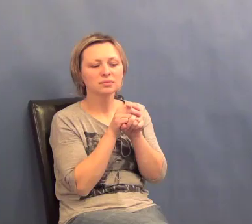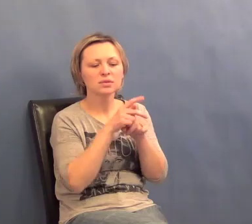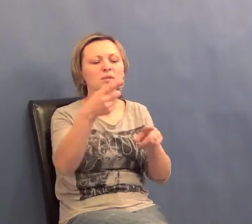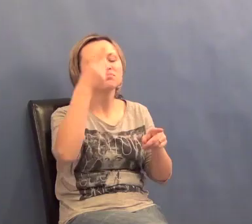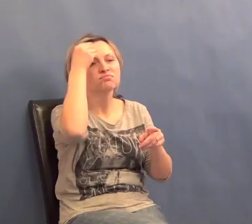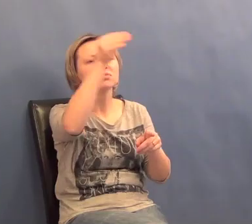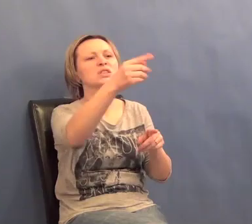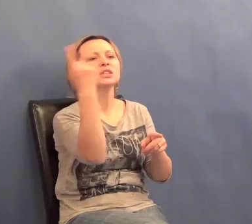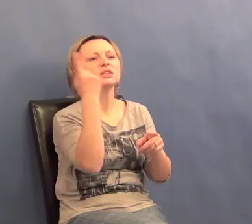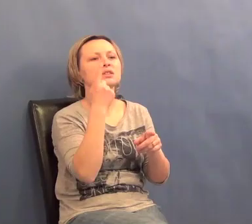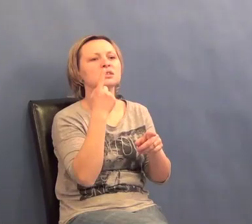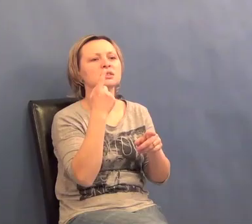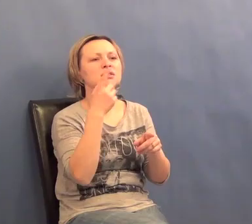Informuje o zakazie...